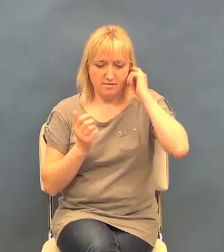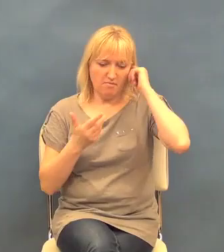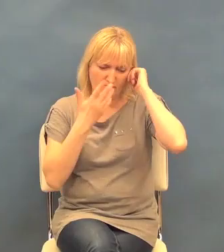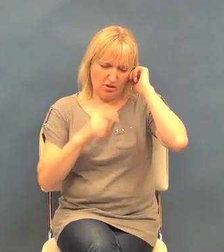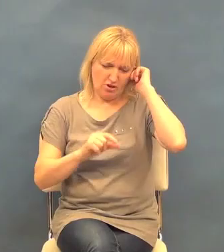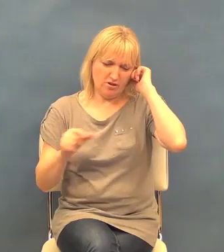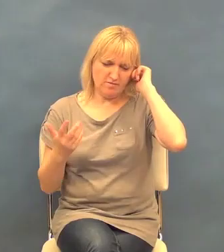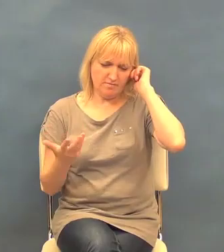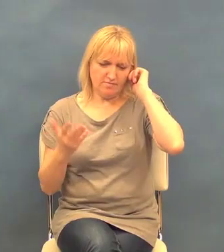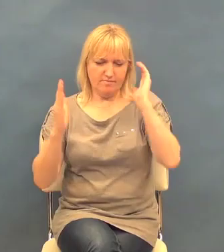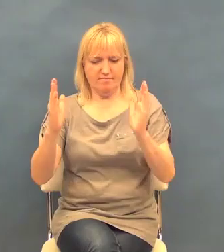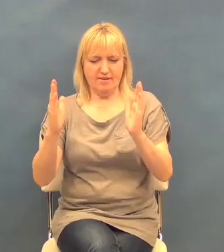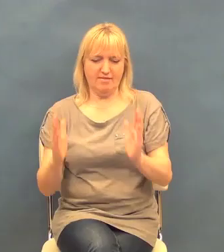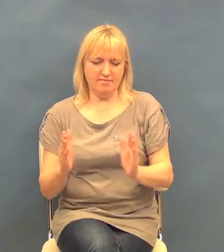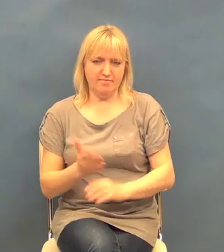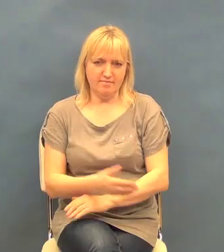Te czarne linie pokazują odległość.